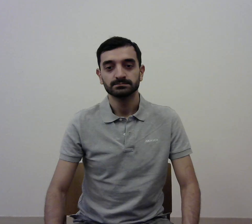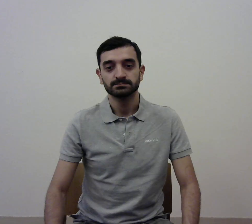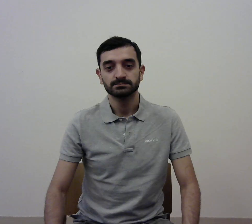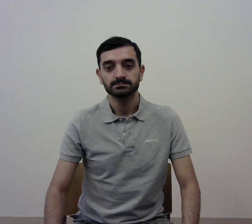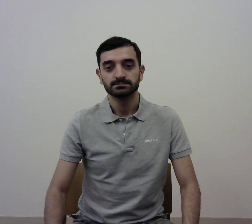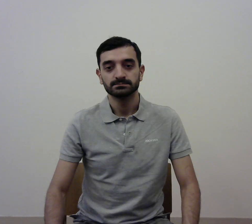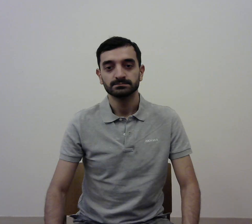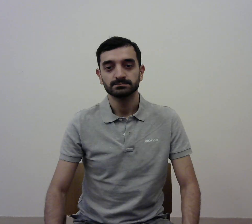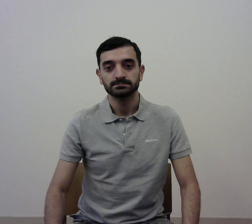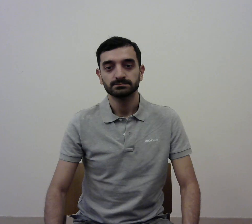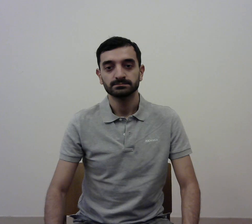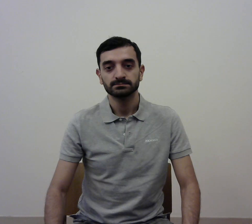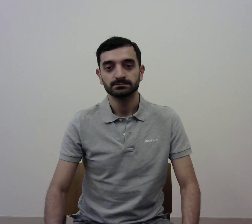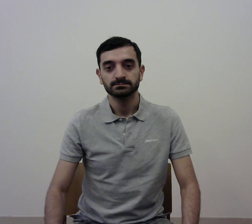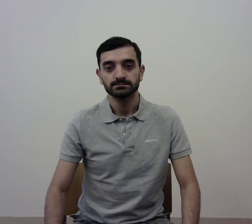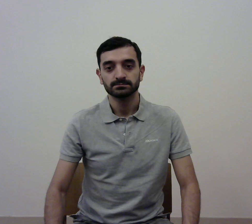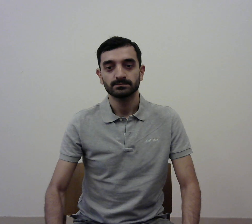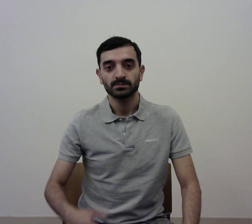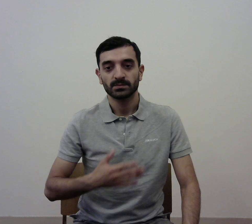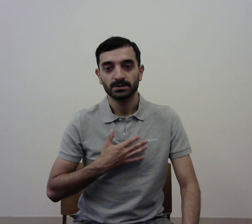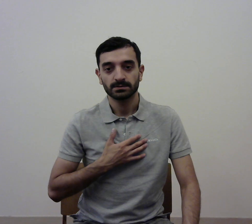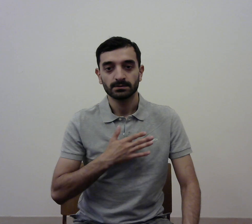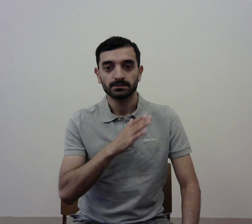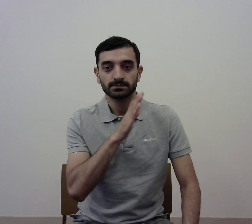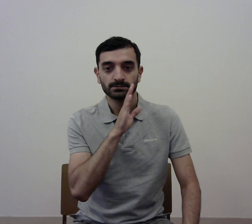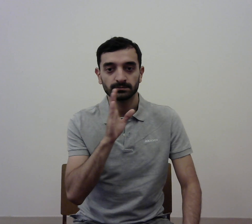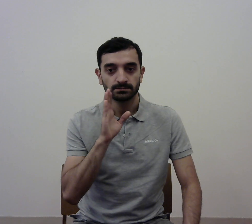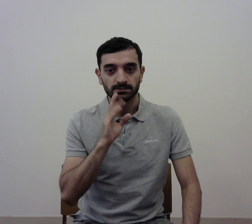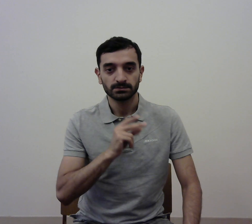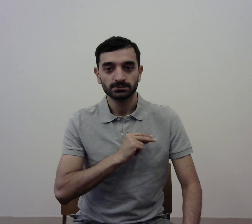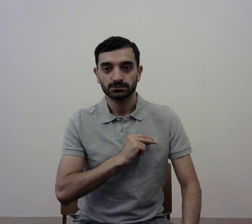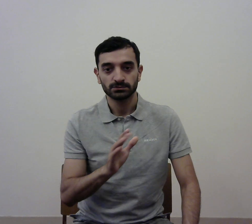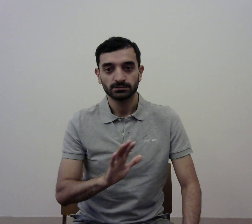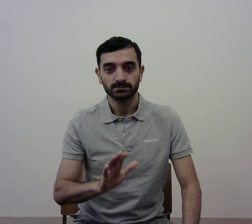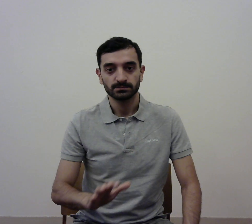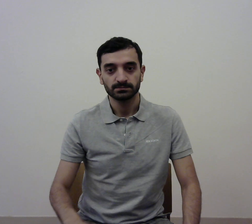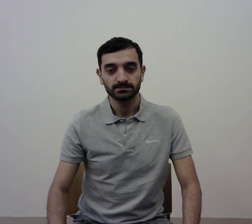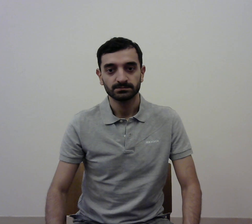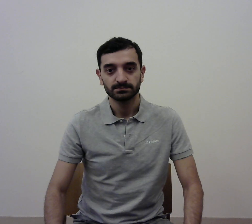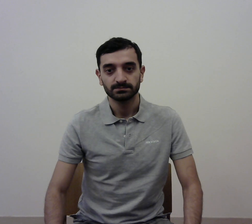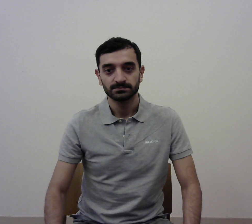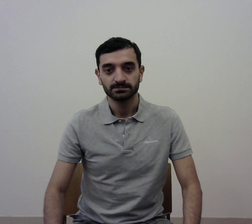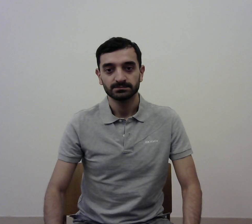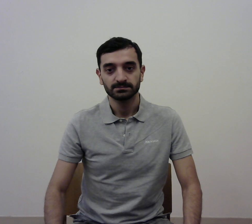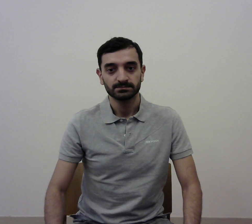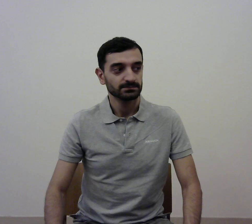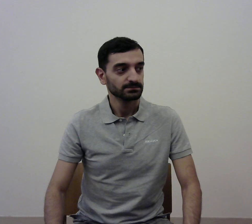Mənim anam işsizdir